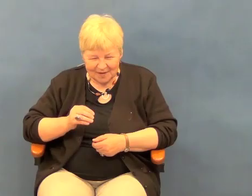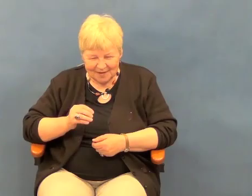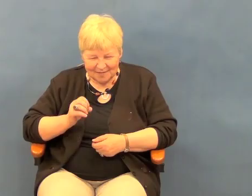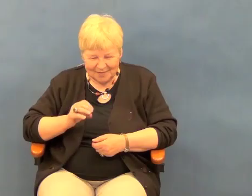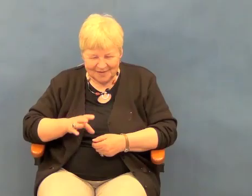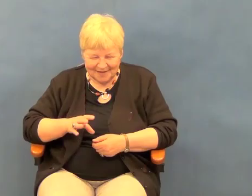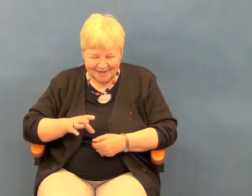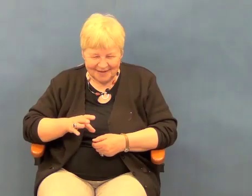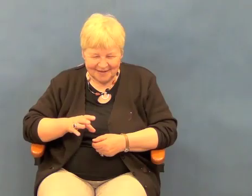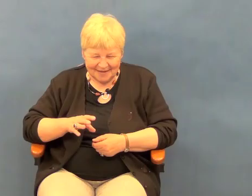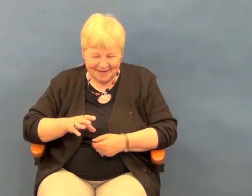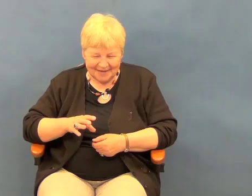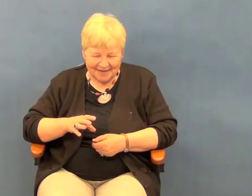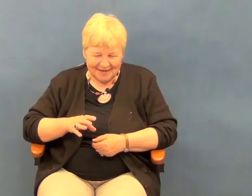Wypluwana woda...